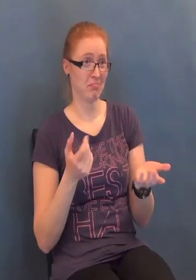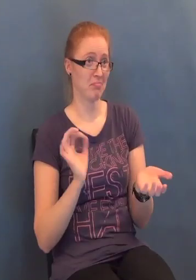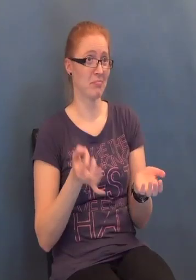Jakieś ważne sprawy?